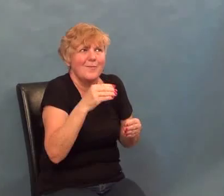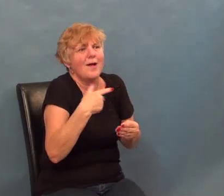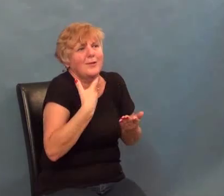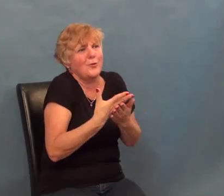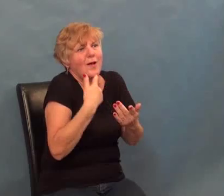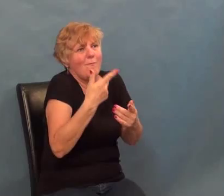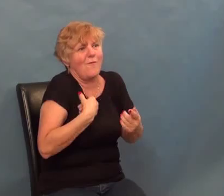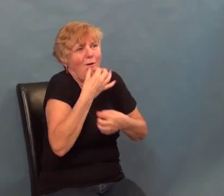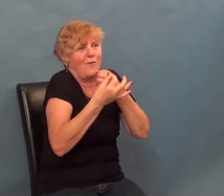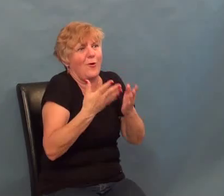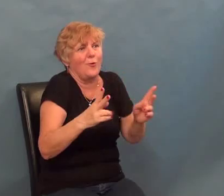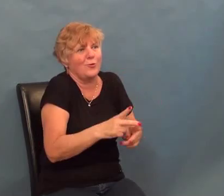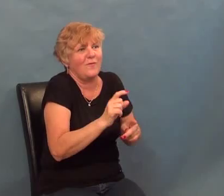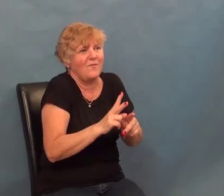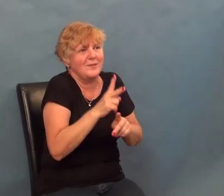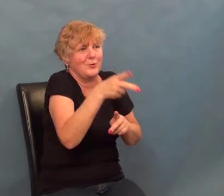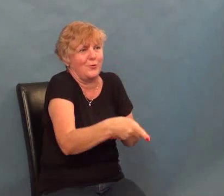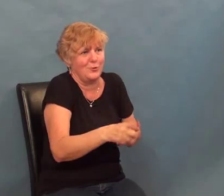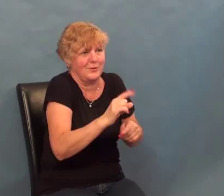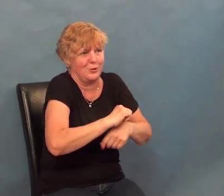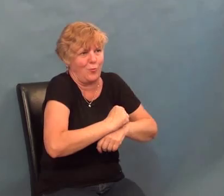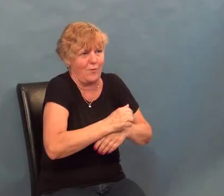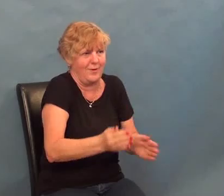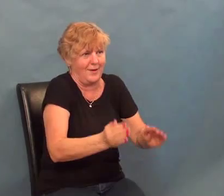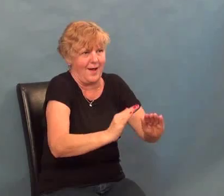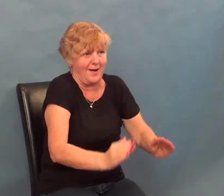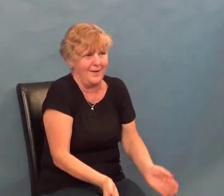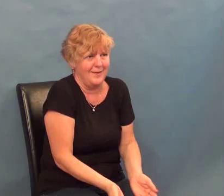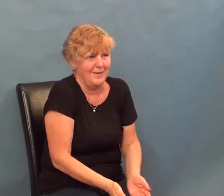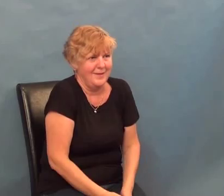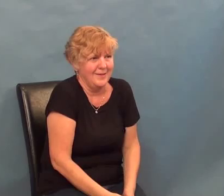Ja tylko mówiłam w skrócie, że wyskoczył przez okno ze słojem.